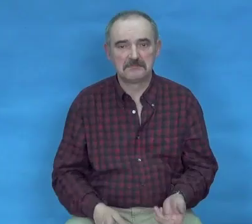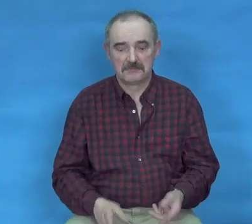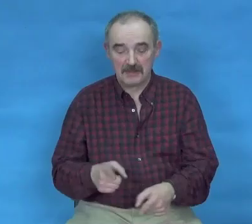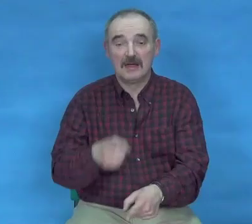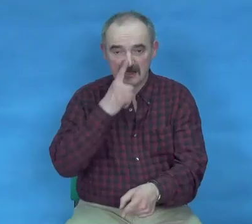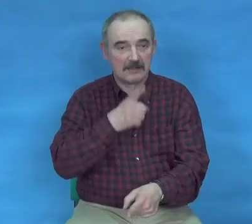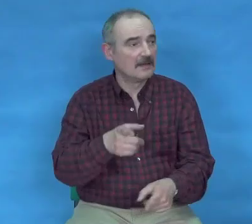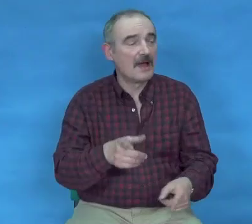Tu widziałem.